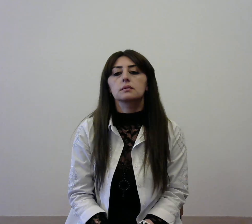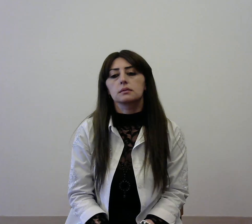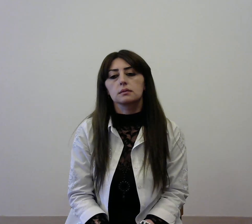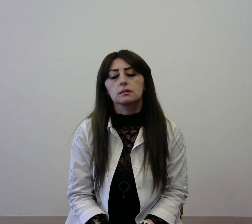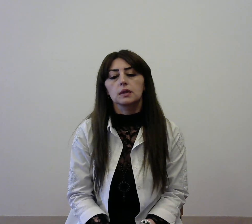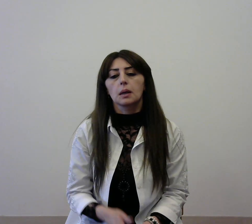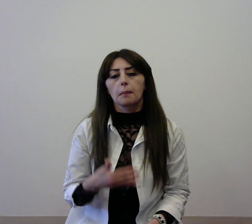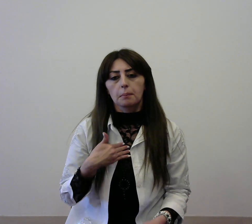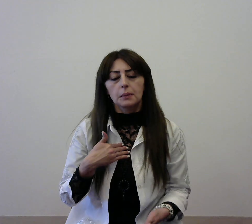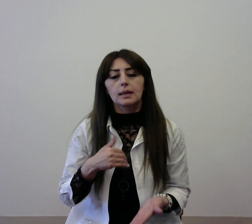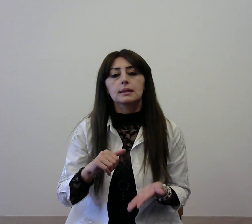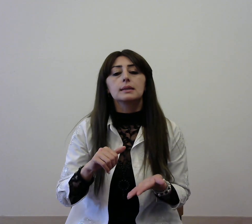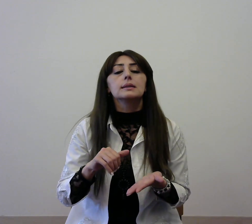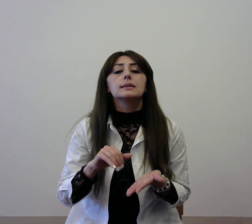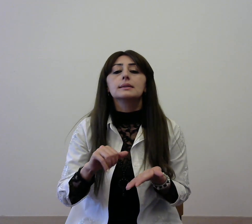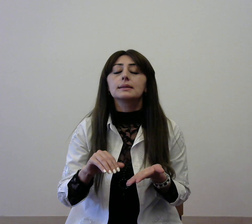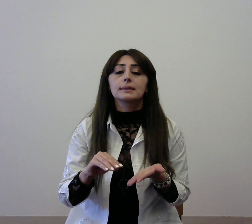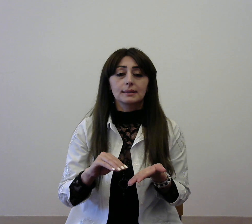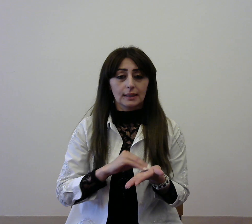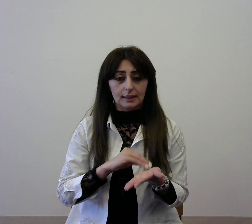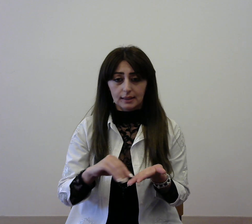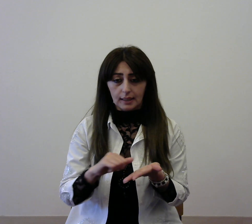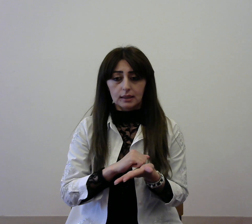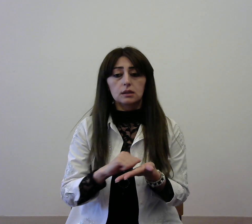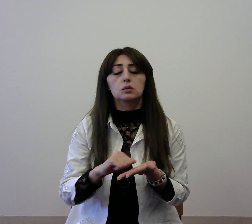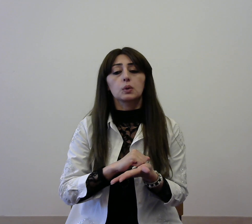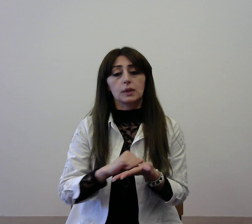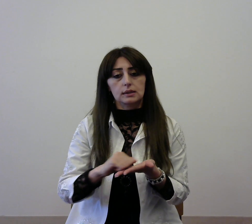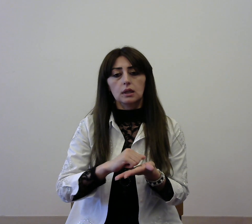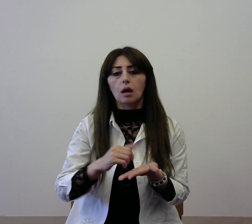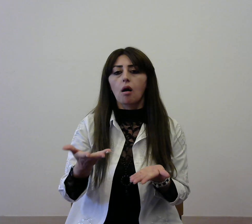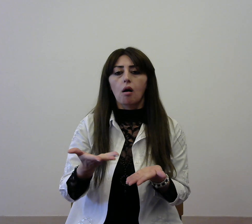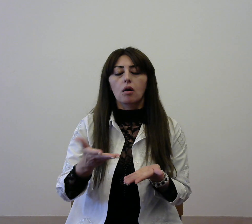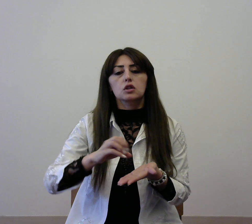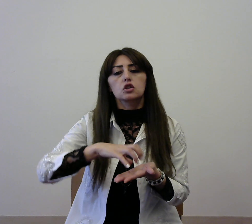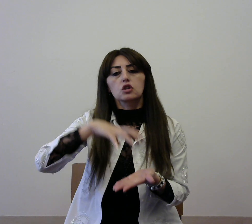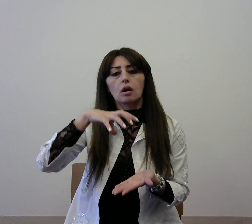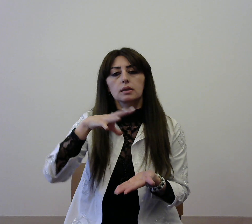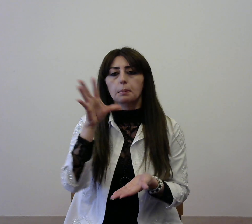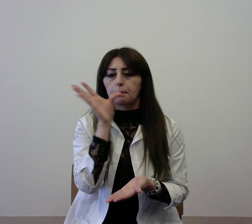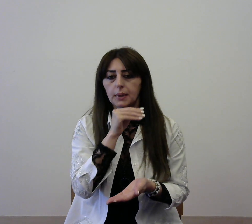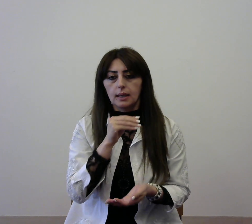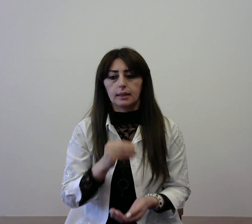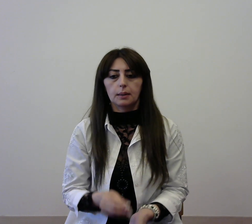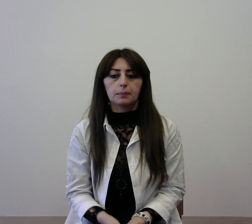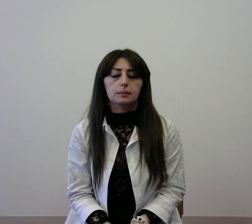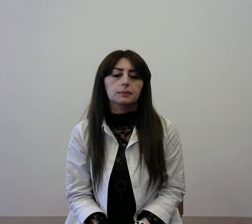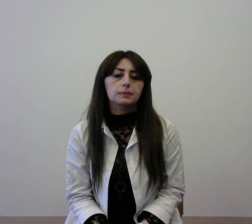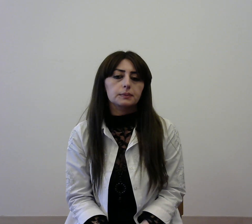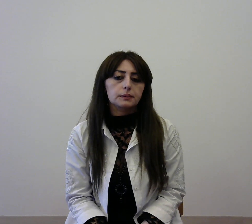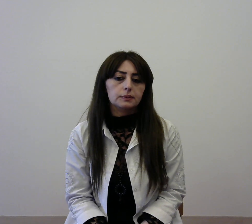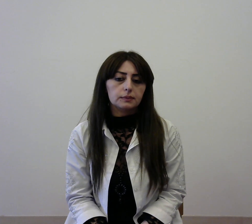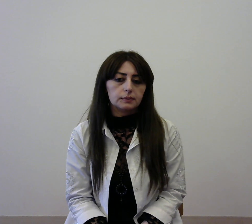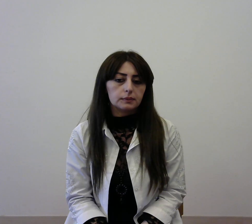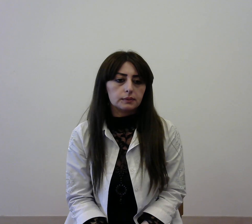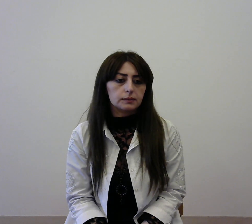Mən sənədlərin surətini harada çıxara bilərəm?